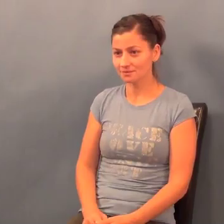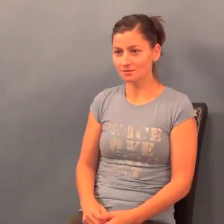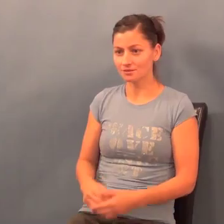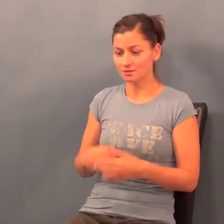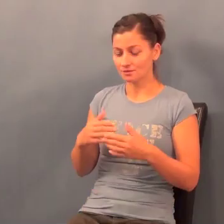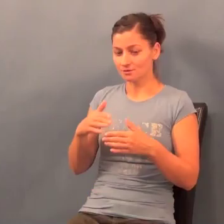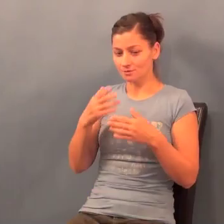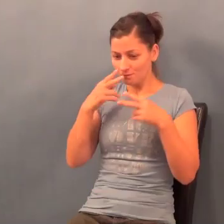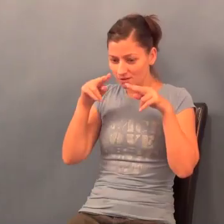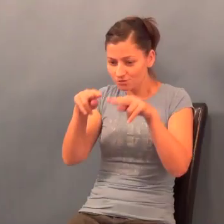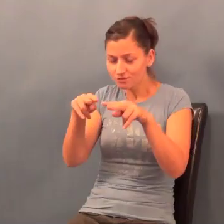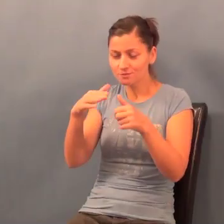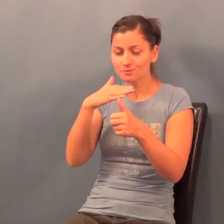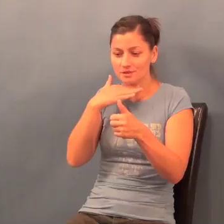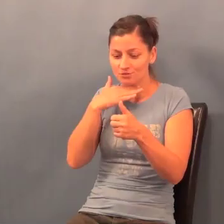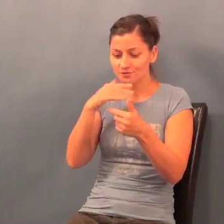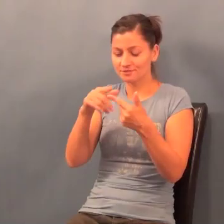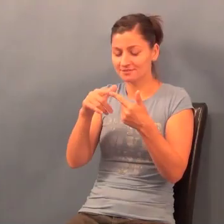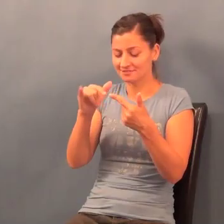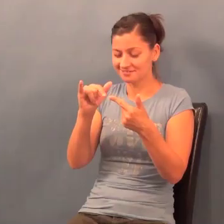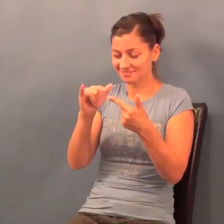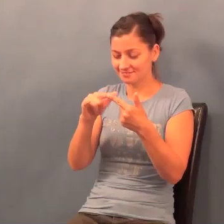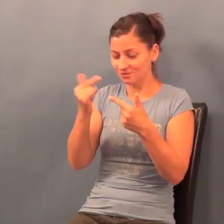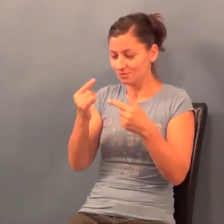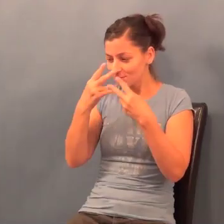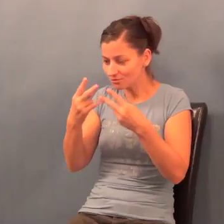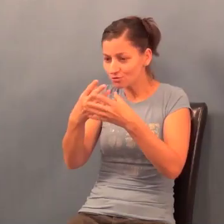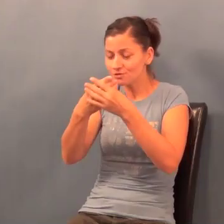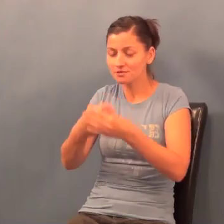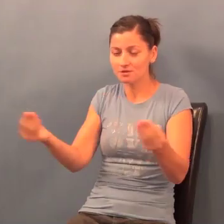Dziecko i pies patrzą, a żaba zniknęła.